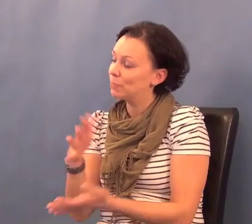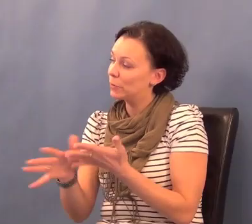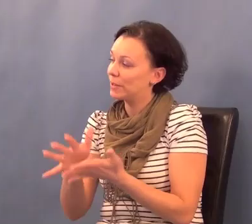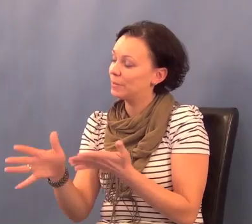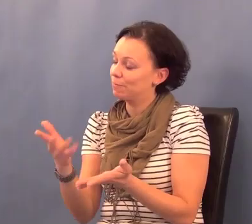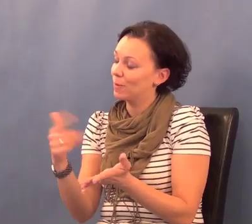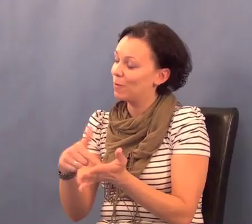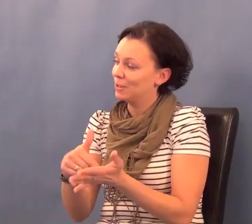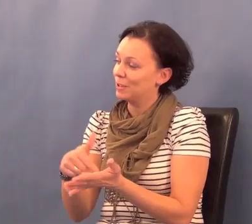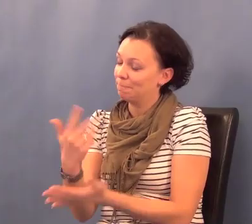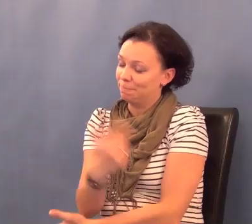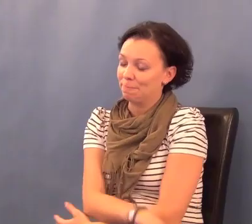No właśnie, brudne.